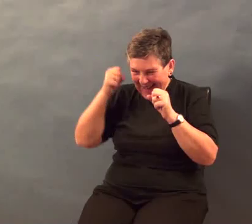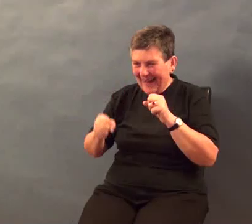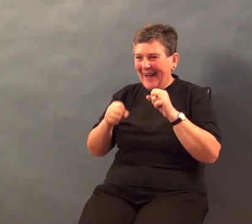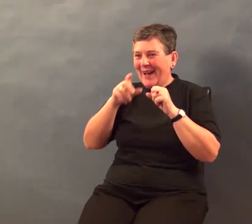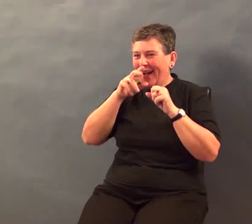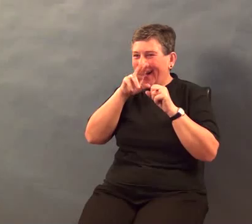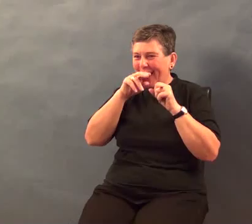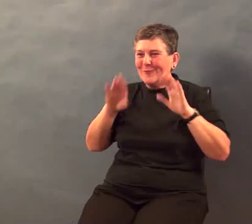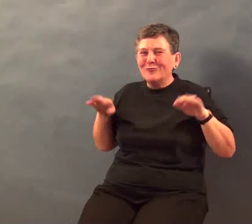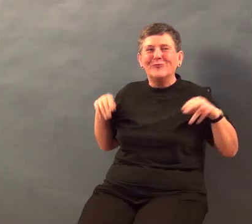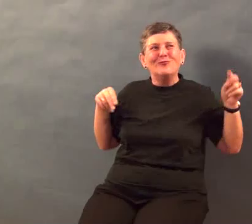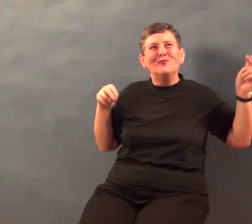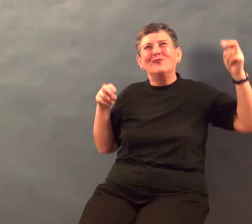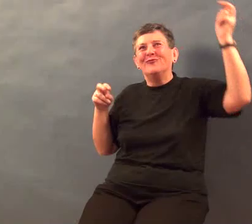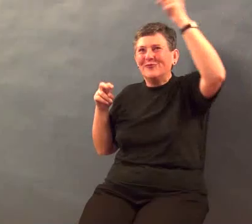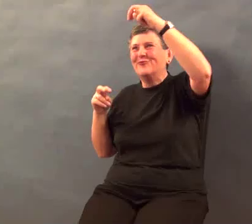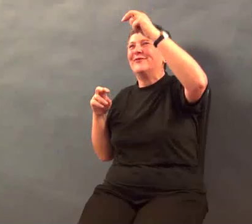Ptak wesoło fruwał.